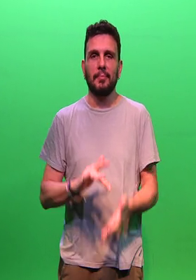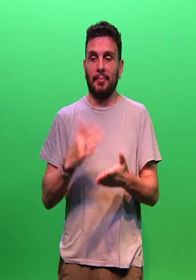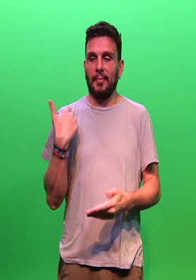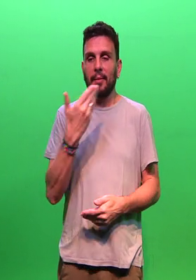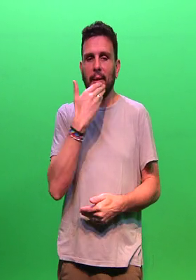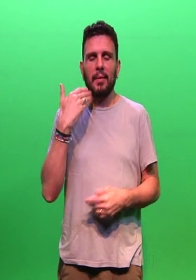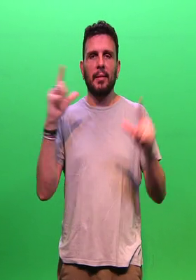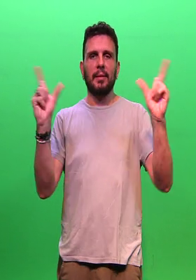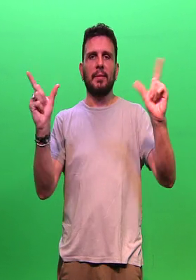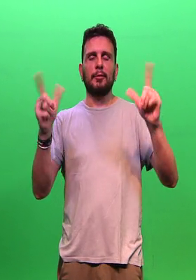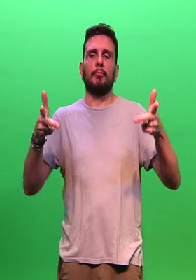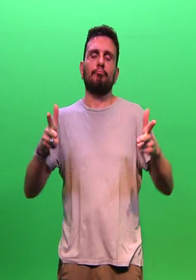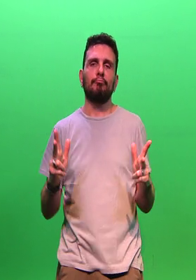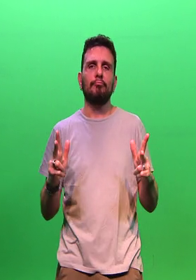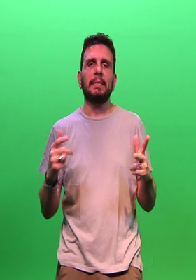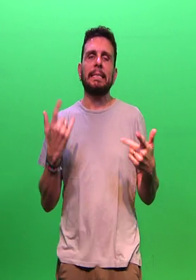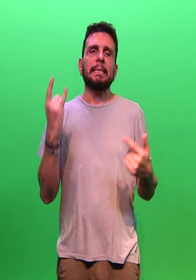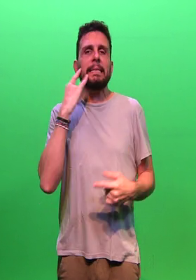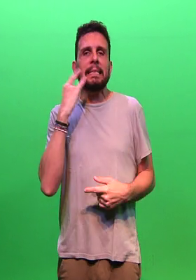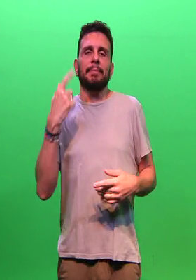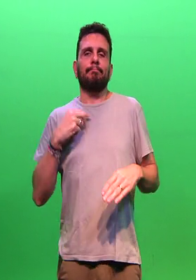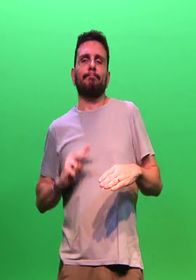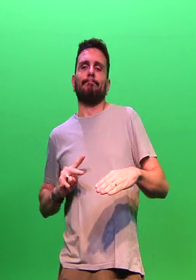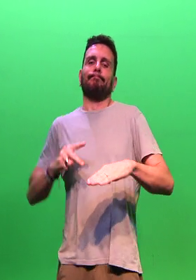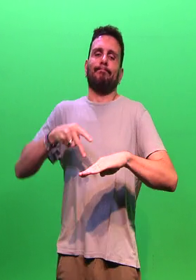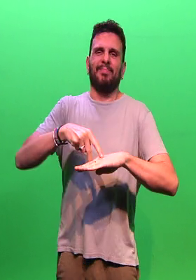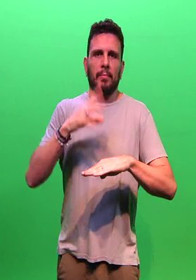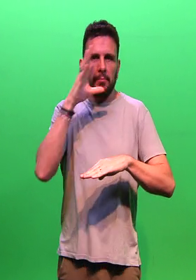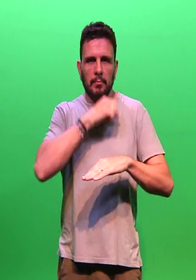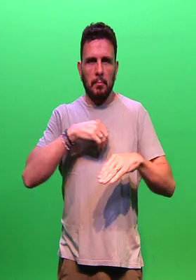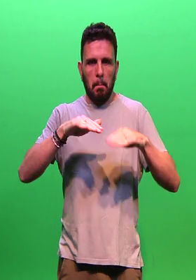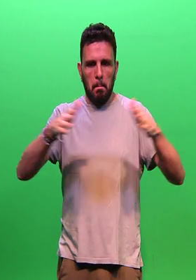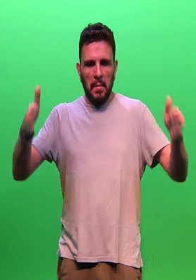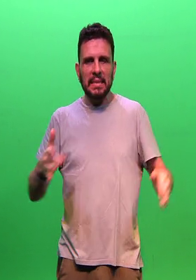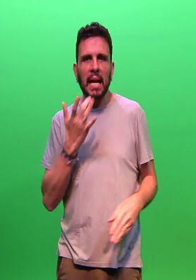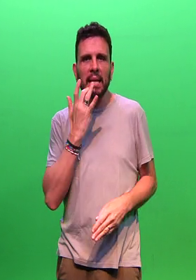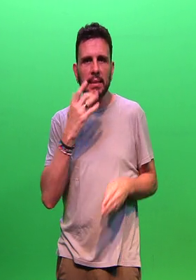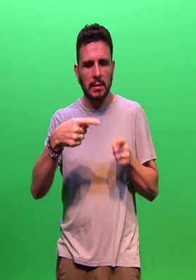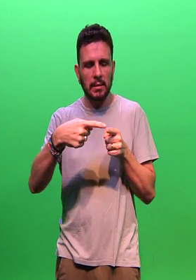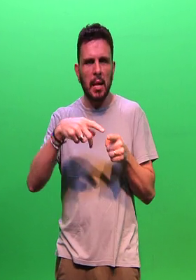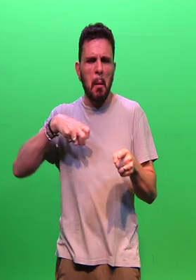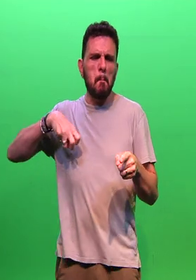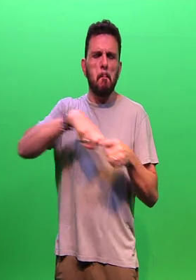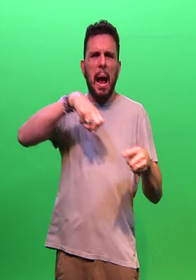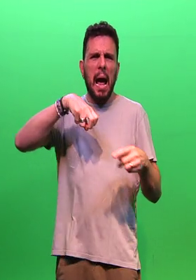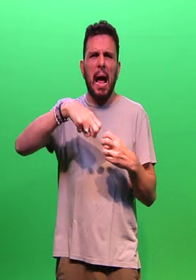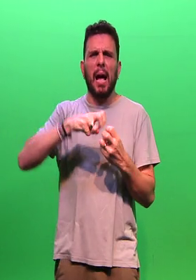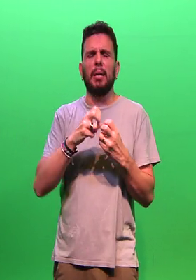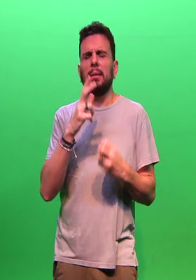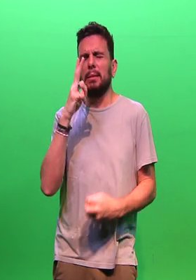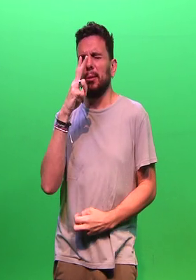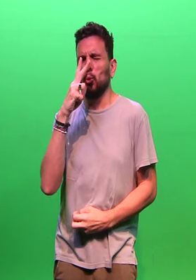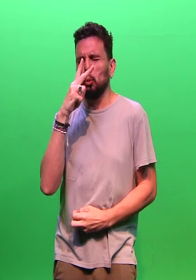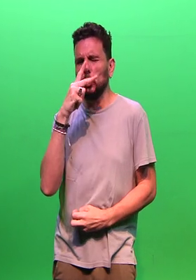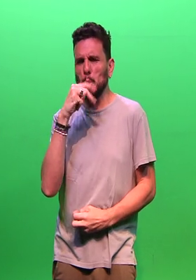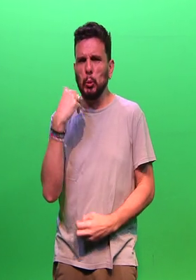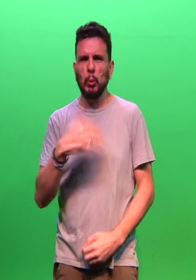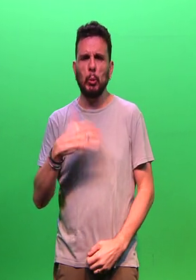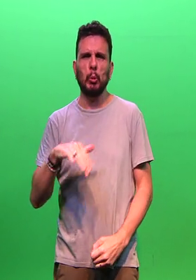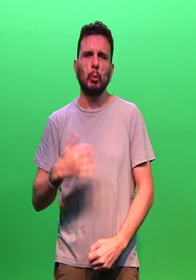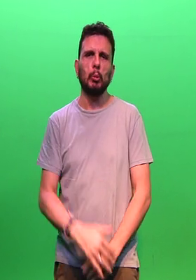Ahir a la tarda estava al sofà mirant la televisió i volia anar al lavabo, però quan em vaig aixecar em vaig donar un cop al genoll amb la cantonada de la tauleta de vidre que tinc davant, em vaig fer molt de mal.